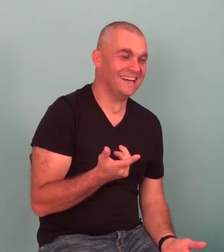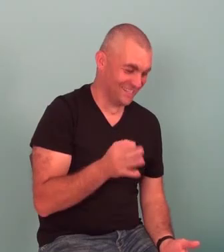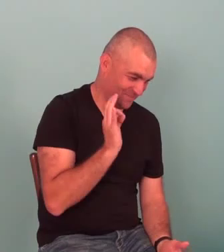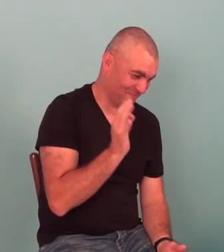Dobrze, dobrze.